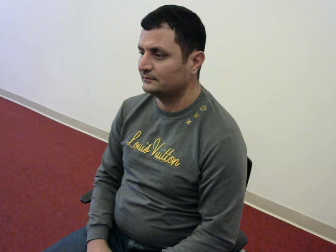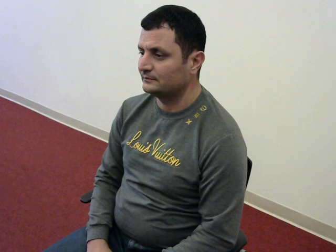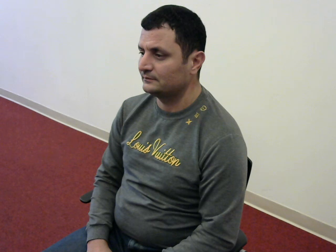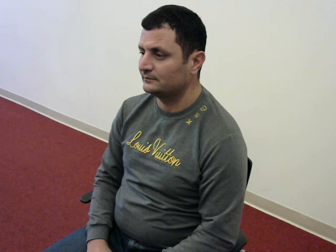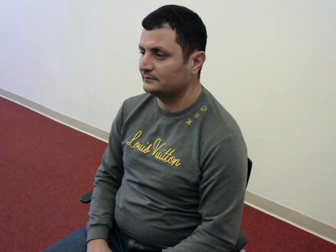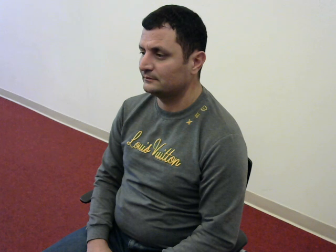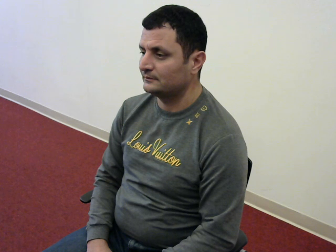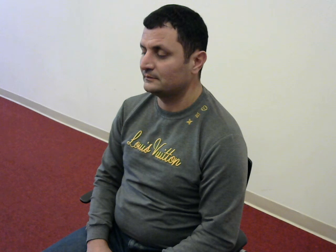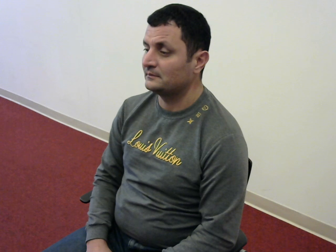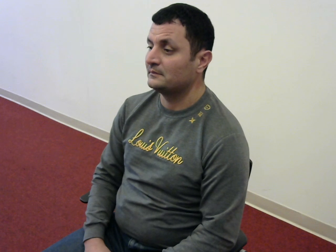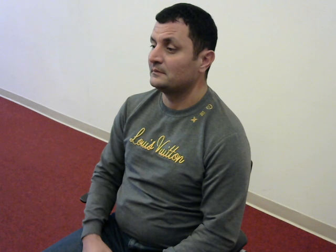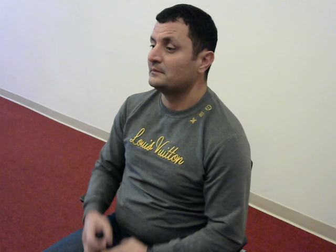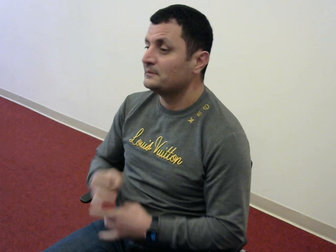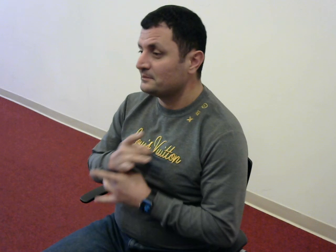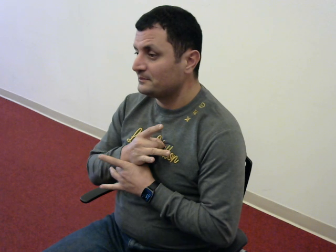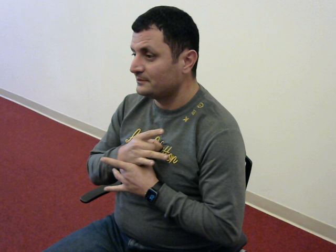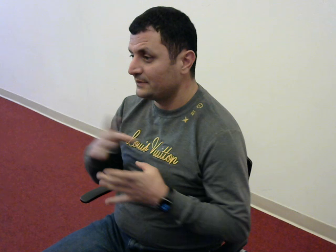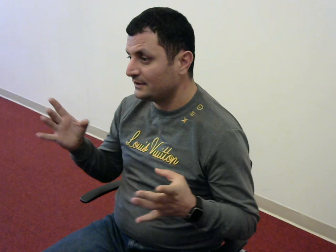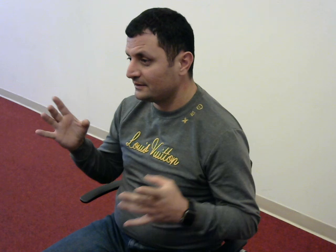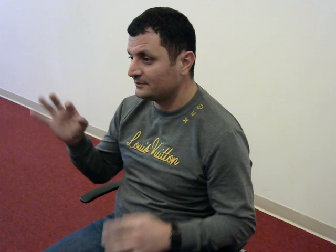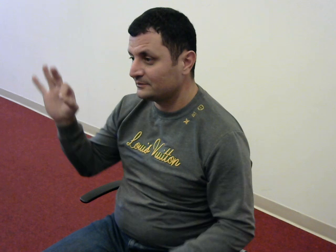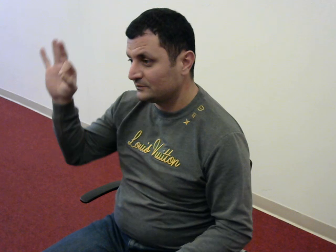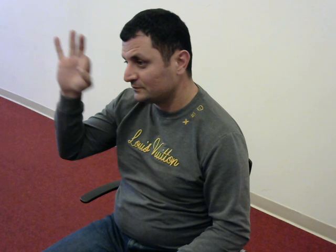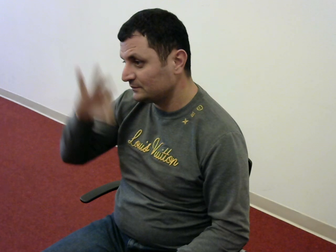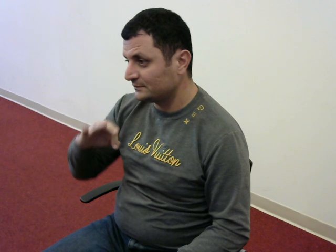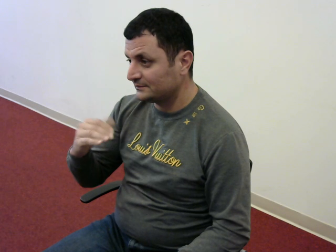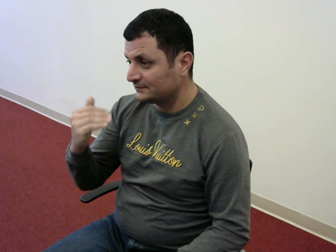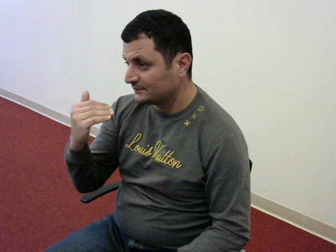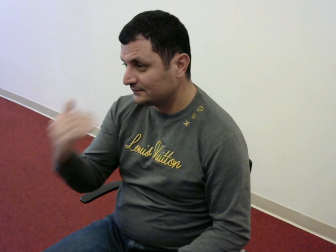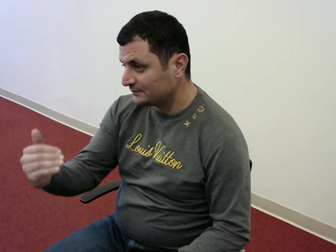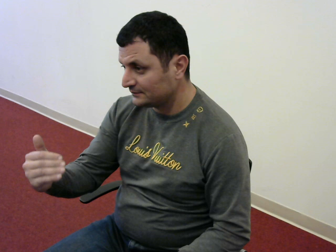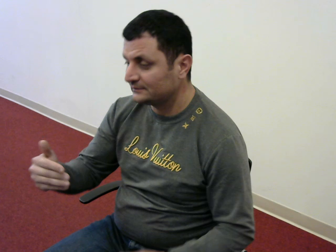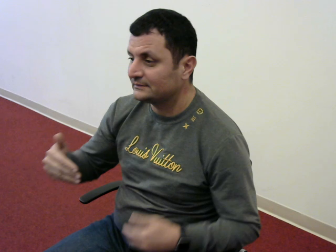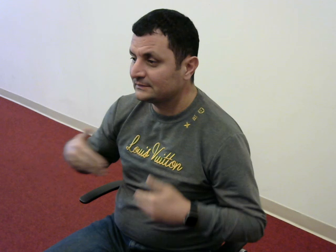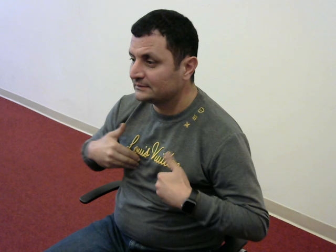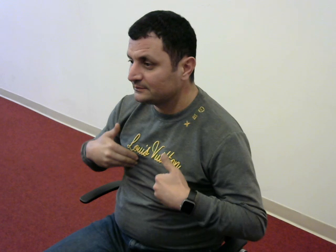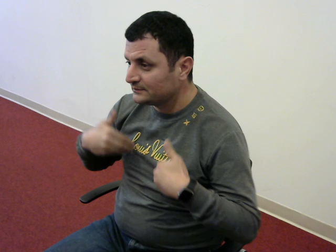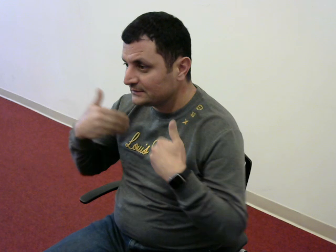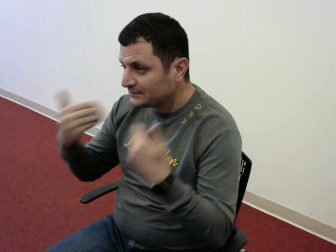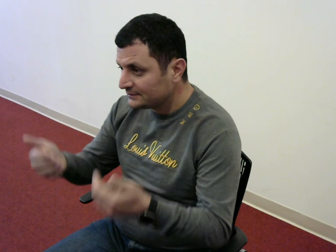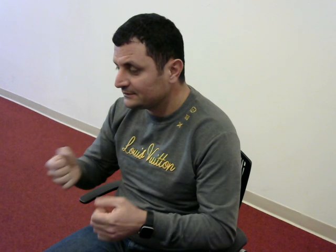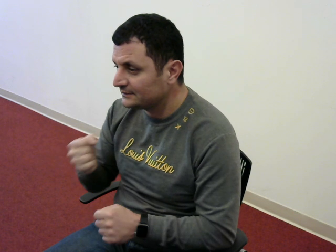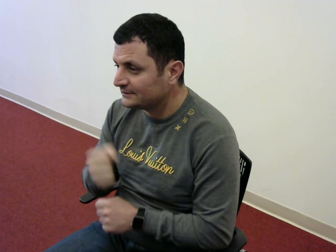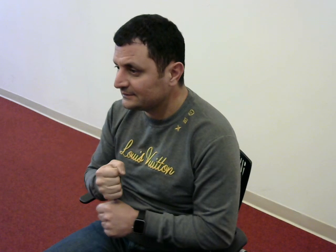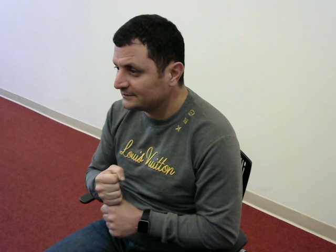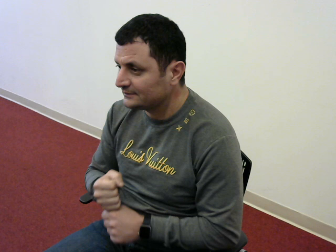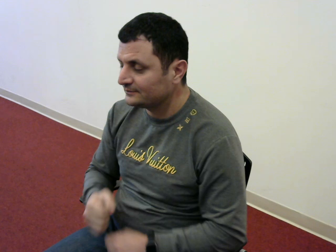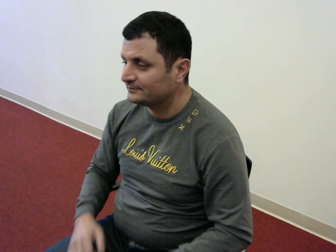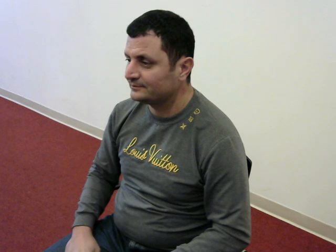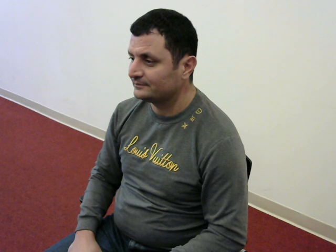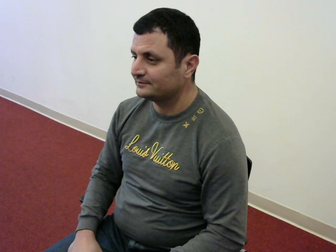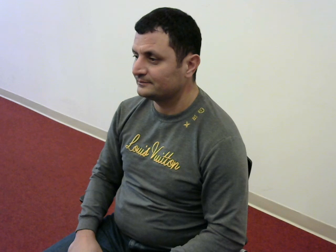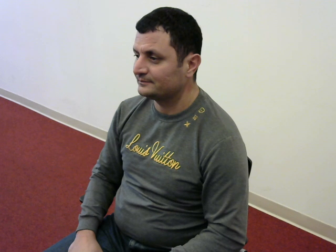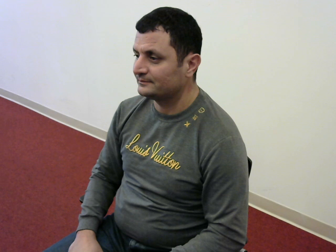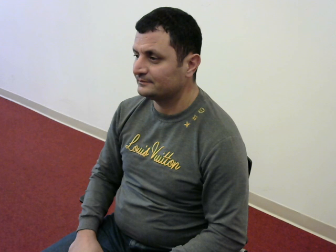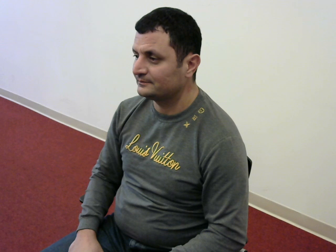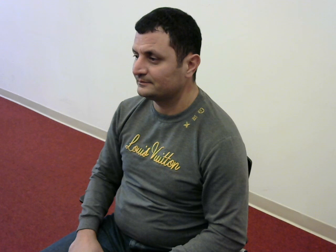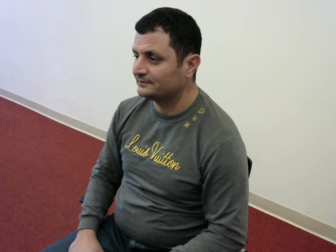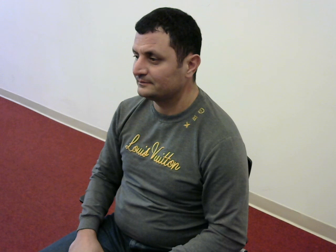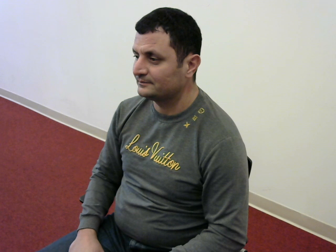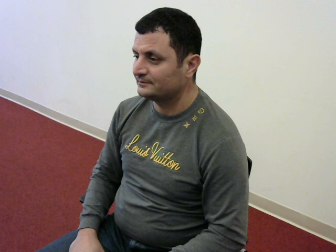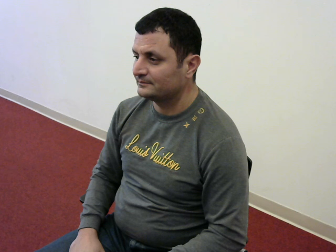Bayram münasibətilə sizi təbrik edirəm